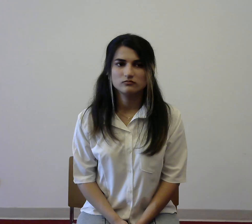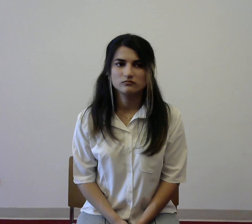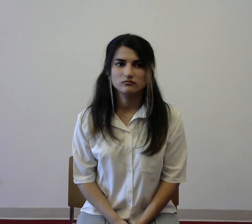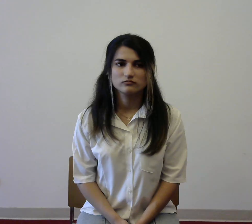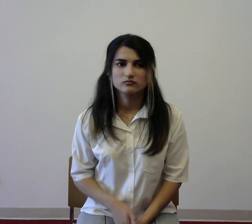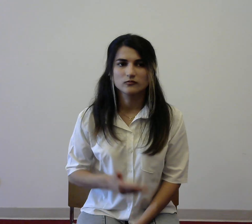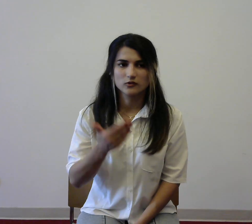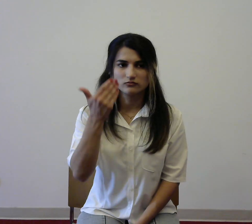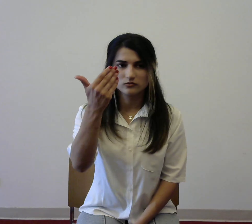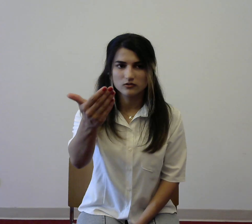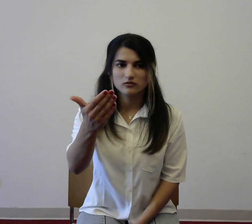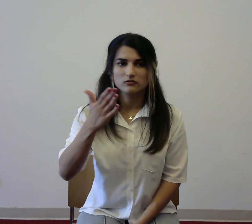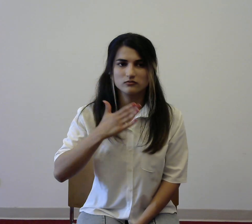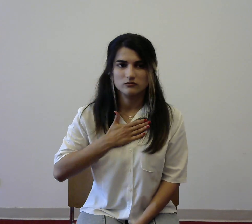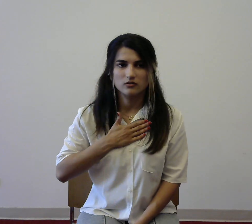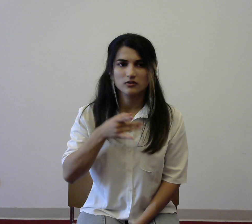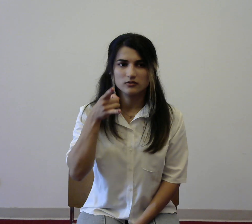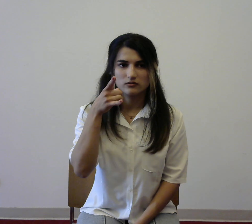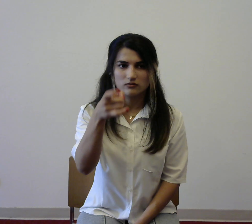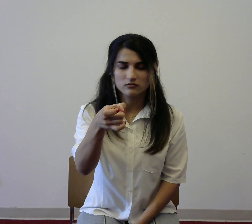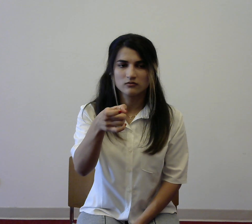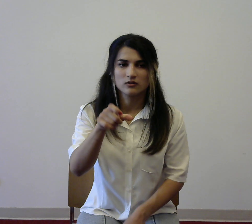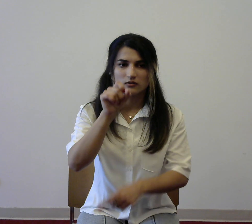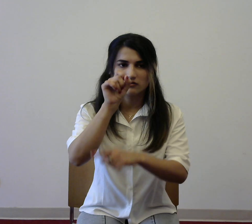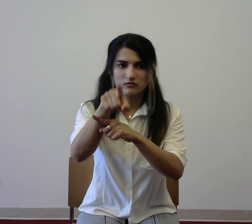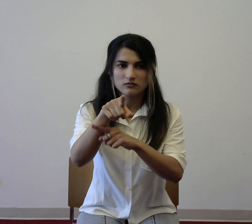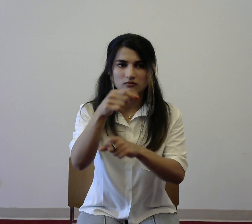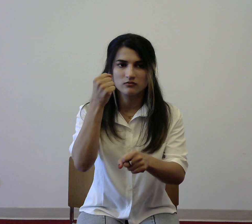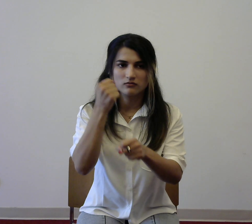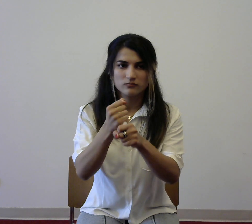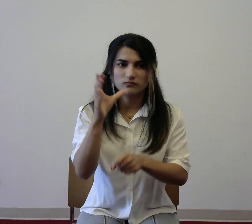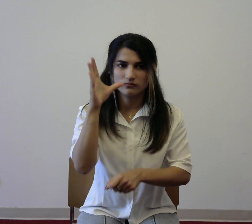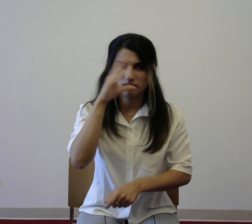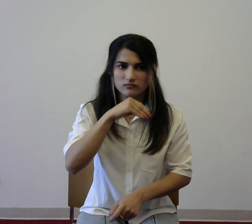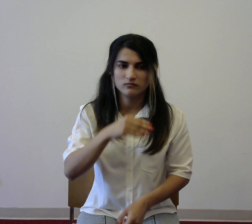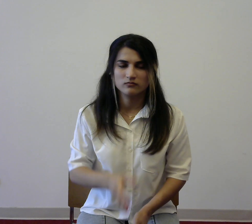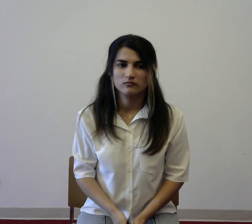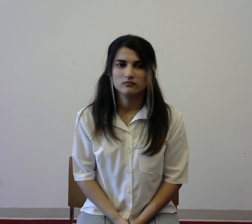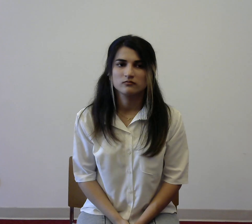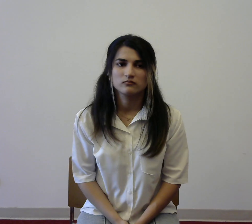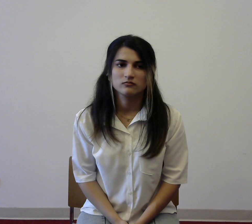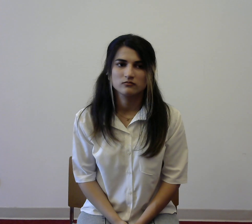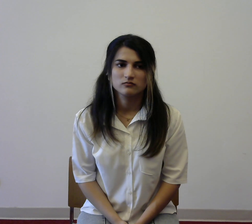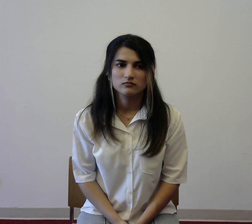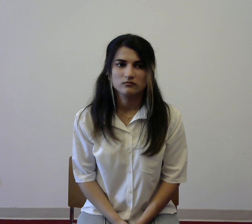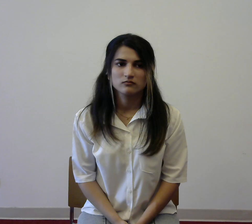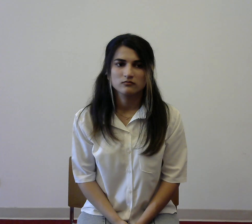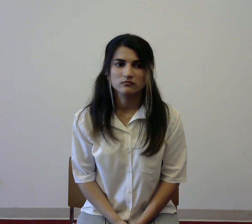Siz mənə taksi sifariş edə bilərsinizmi?